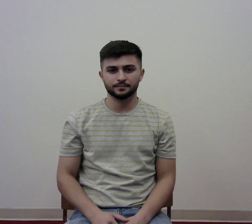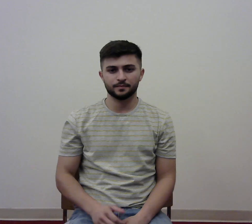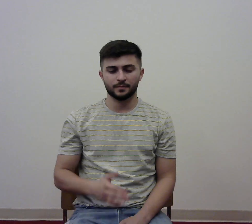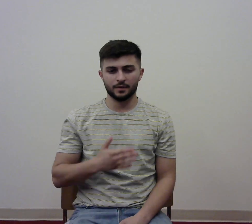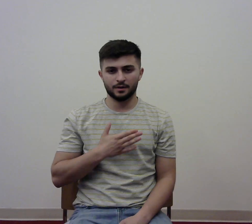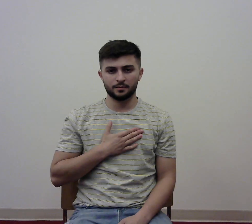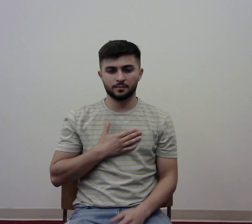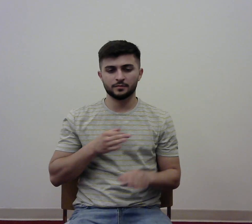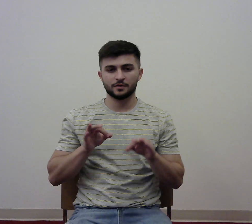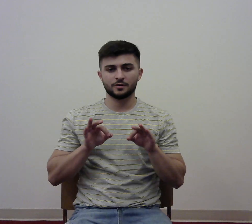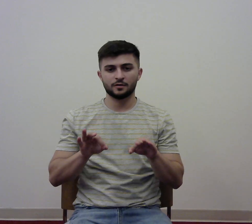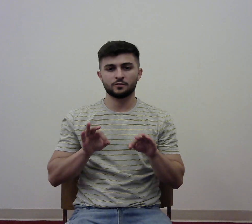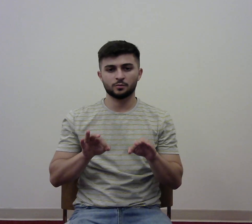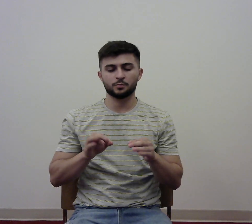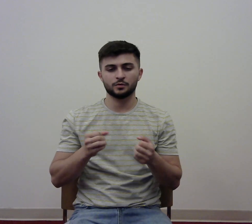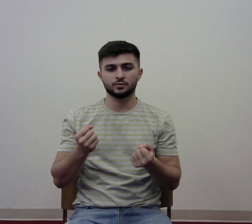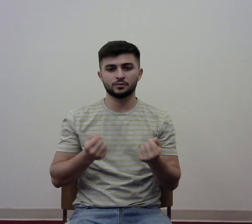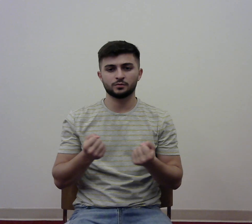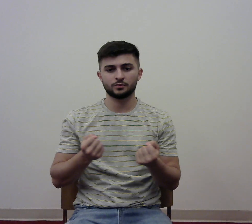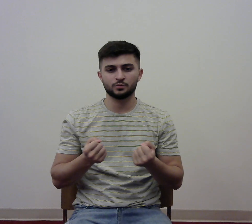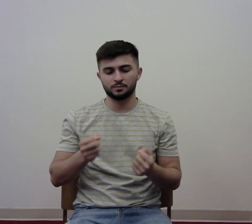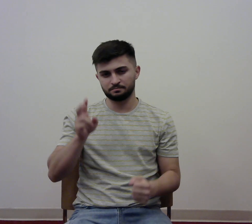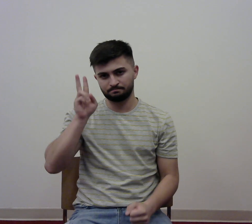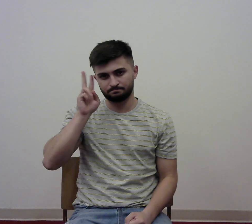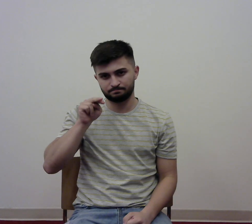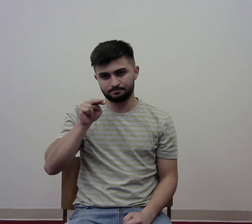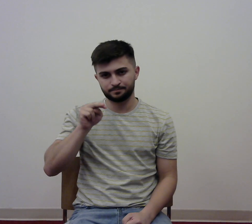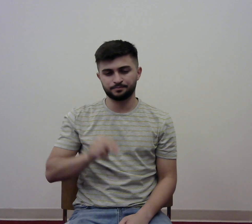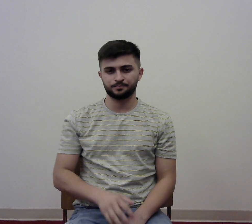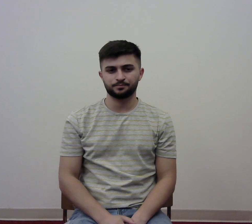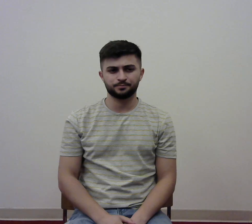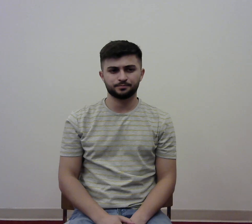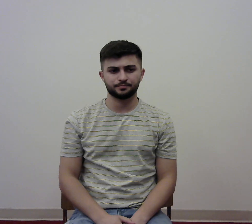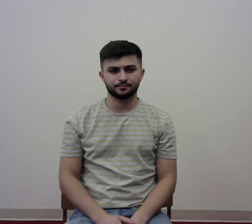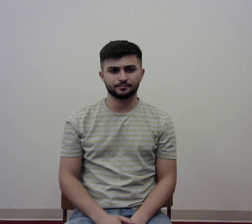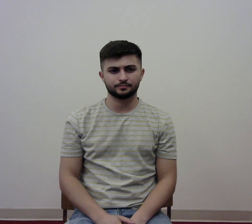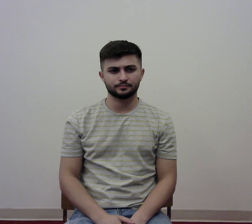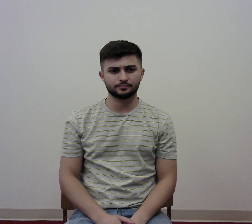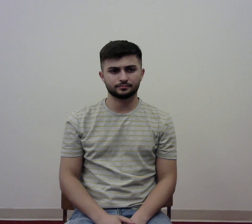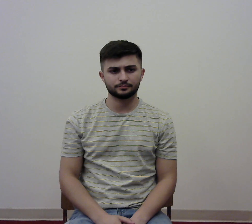Mən avtomobil sürə bilmirəm